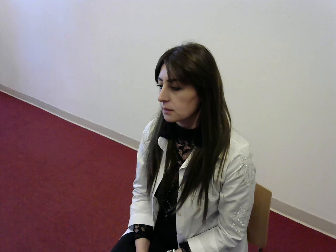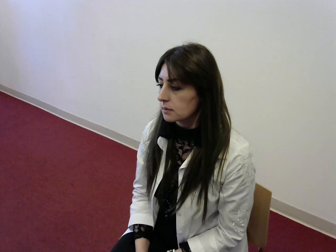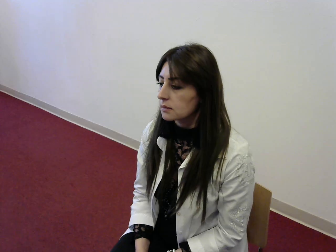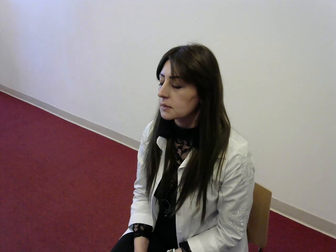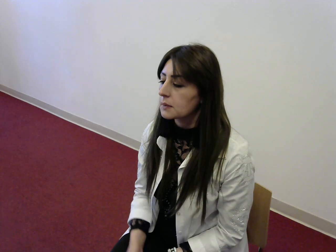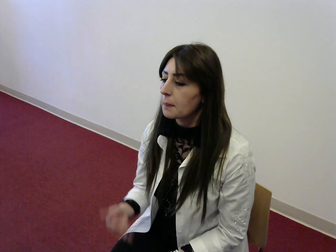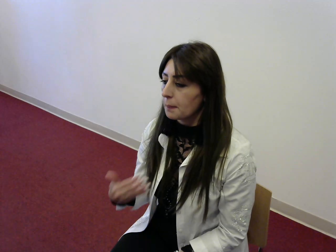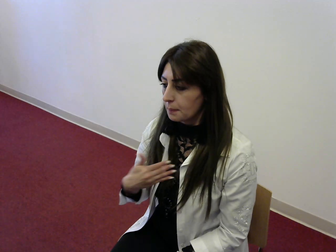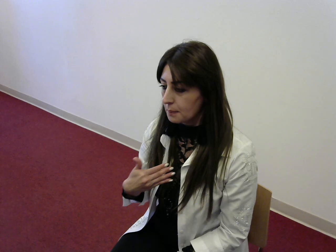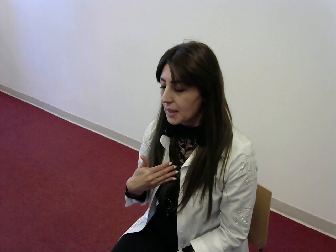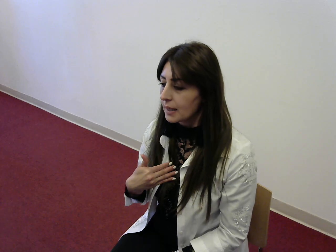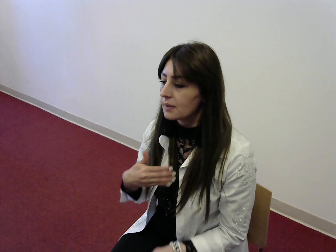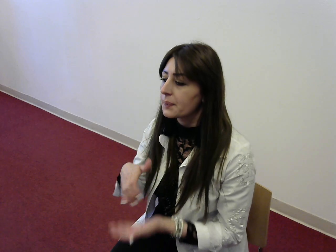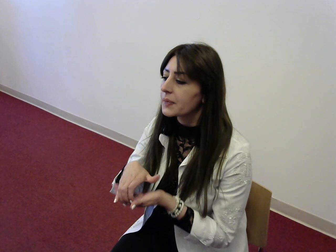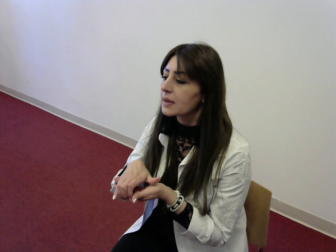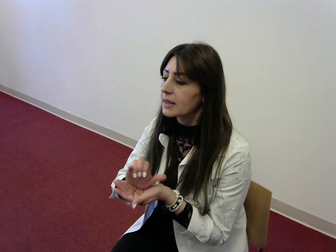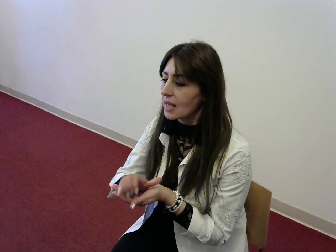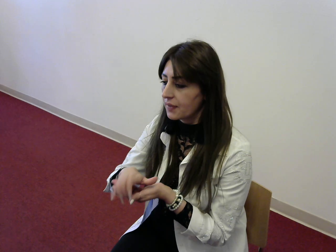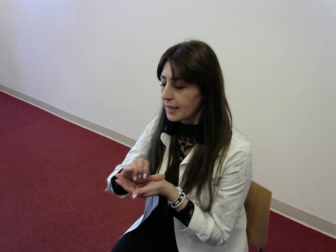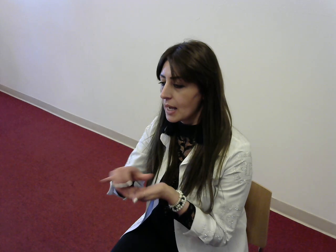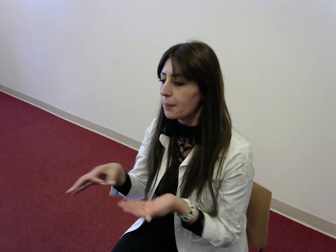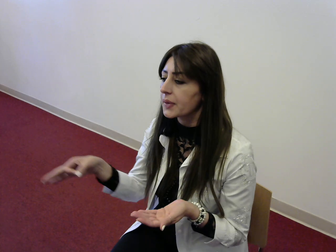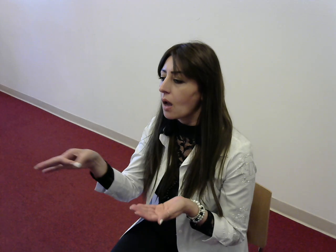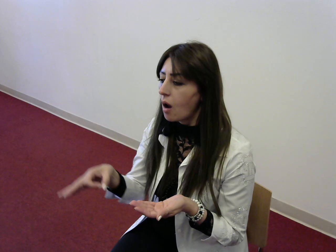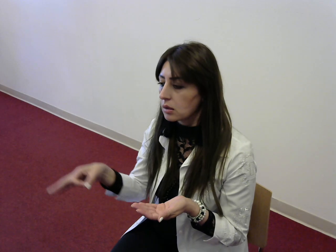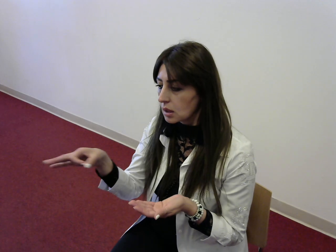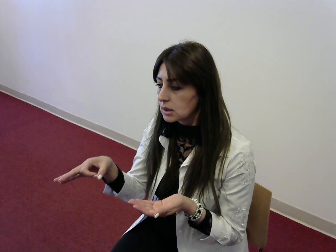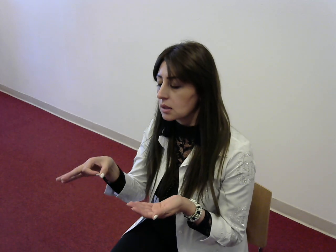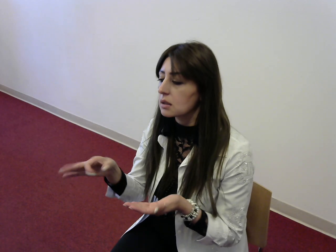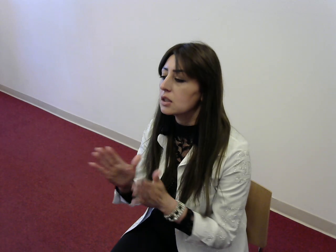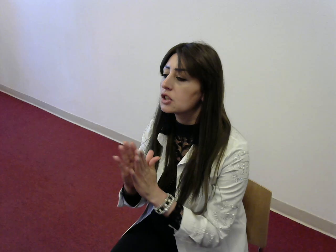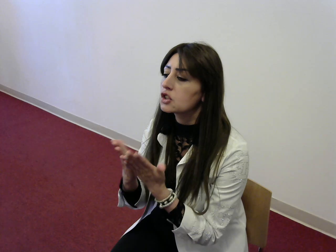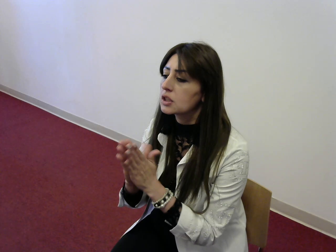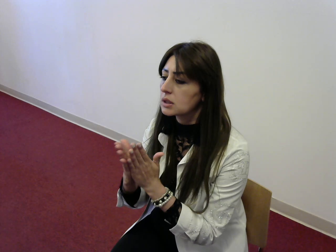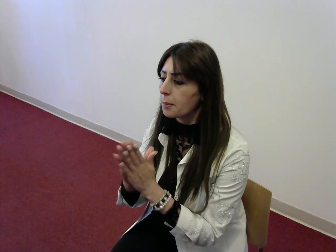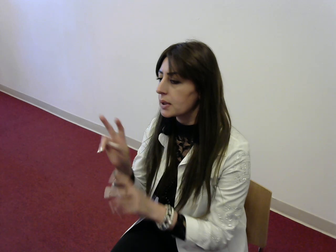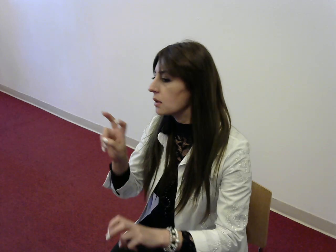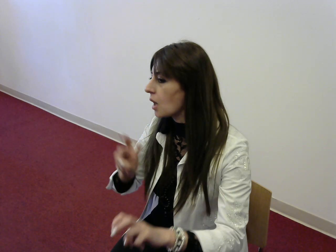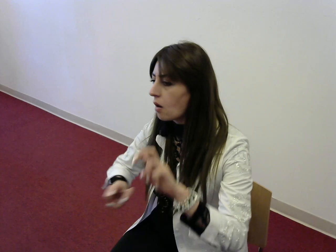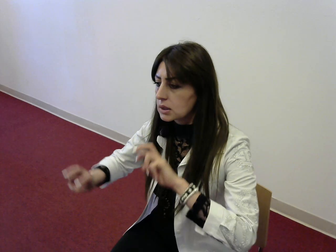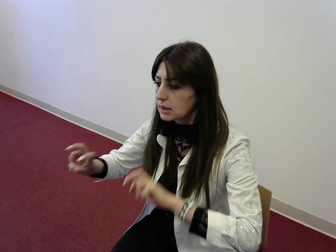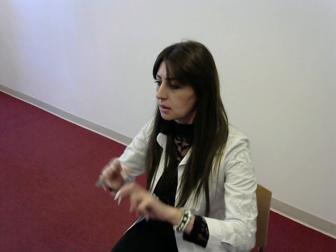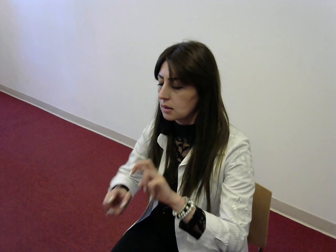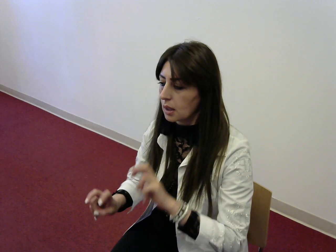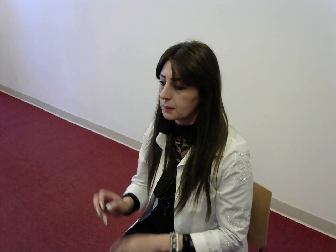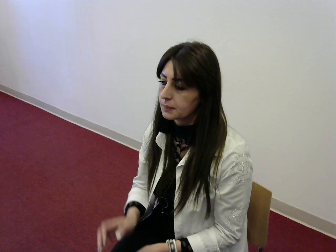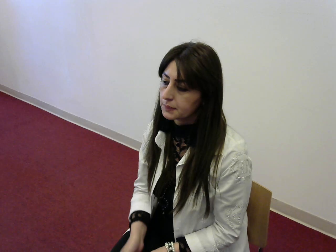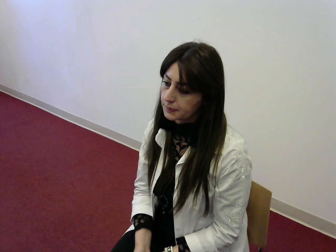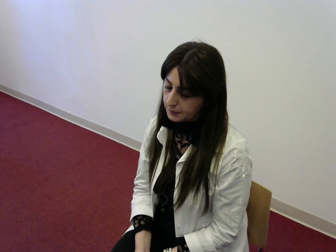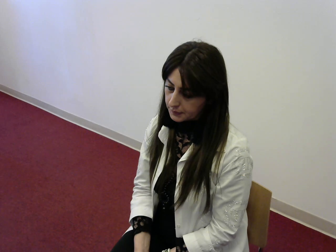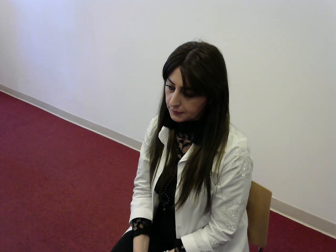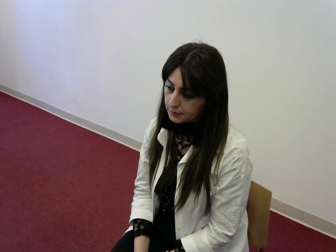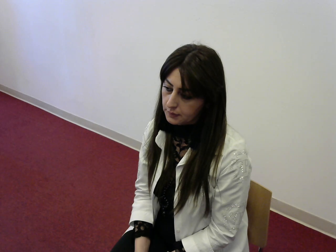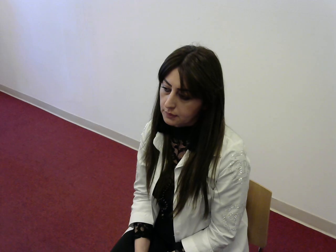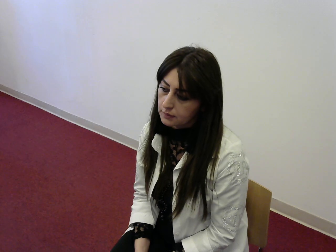Mən "Dəfinələr Adası" kitabını axtarıram